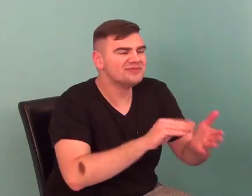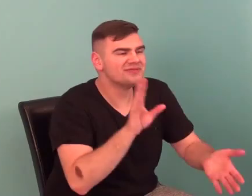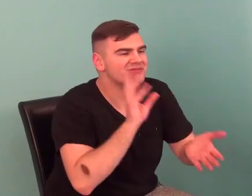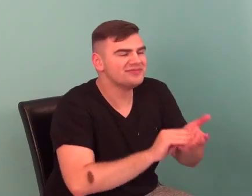Powtórz.